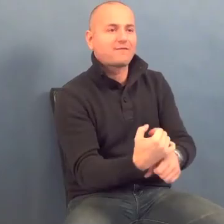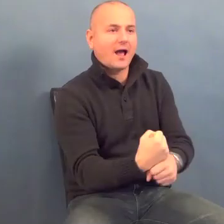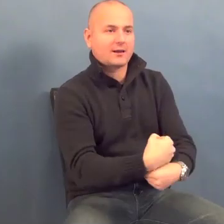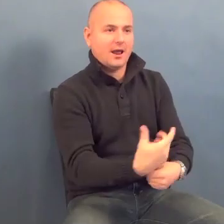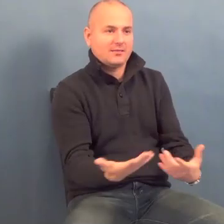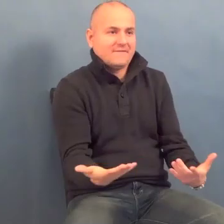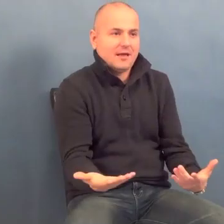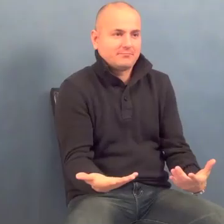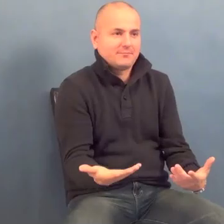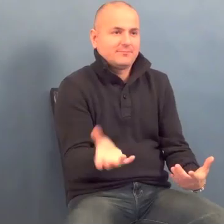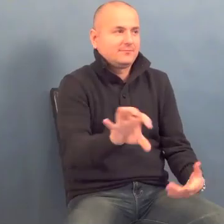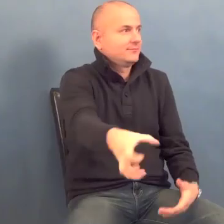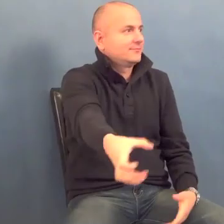Jest jakaś awaria, nie wiem.